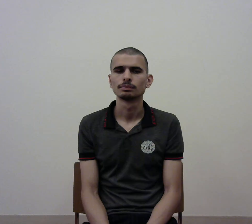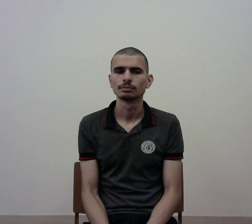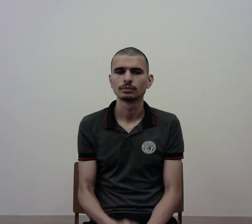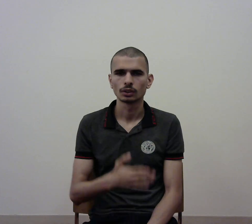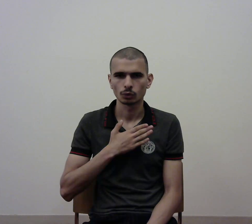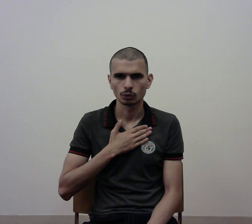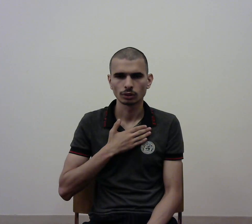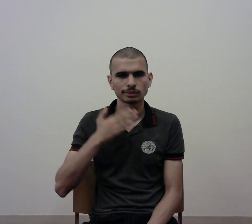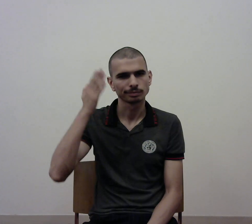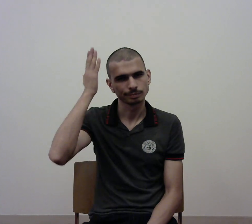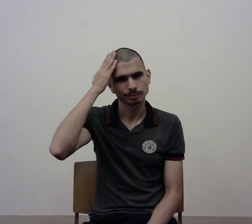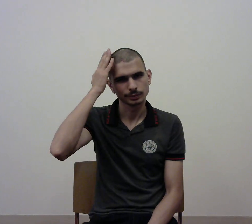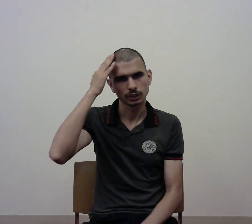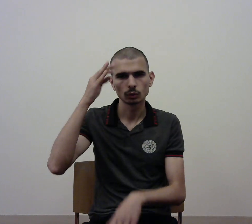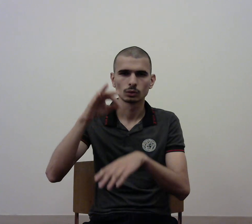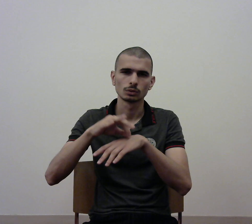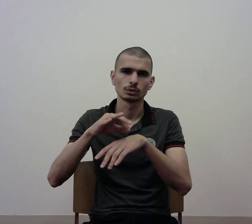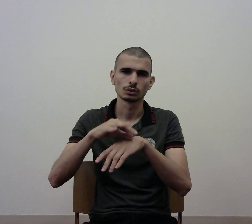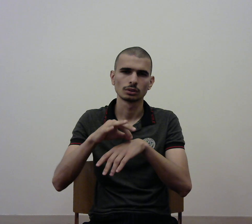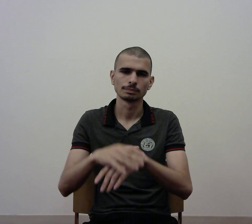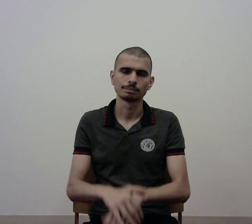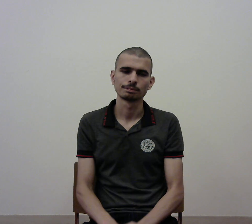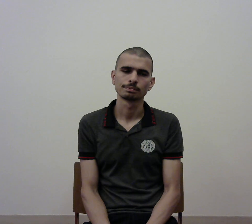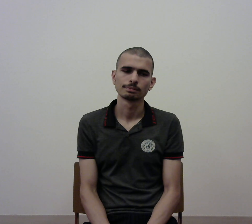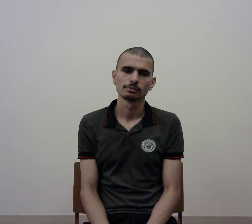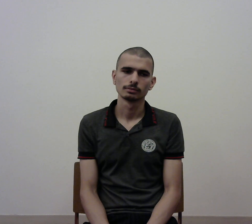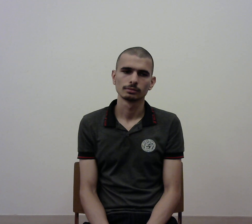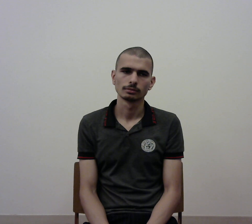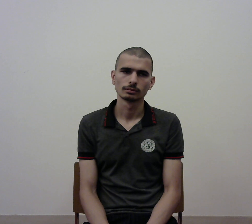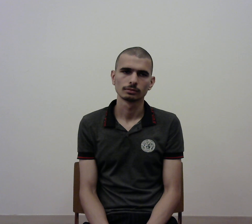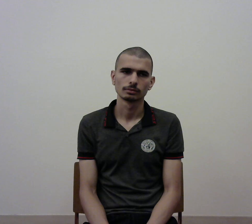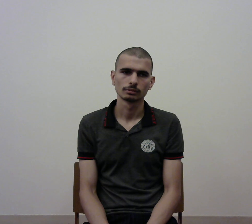Mənim başım ağrıyır